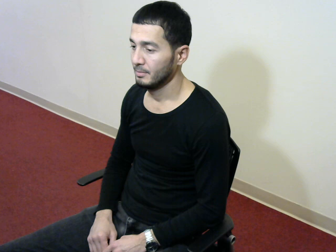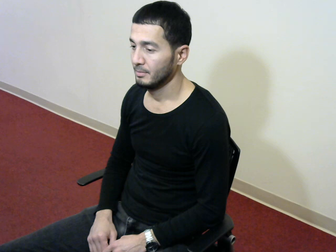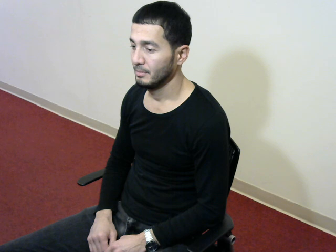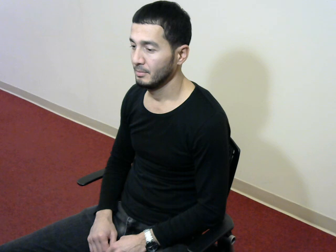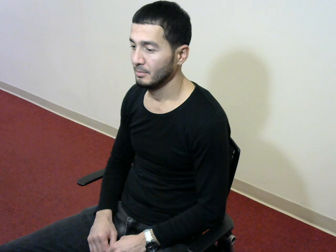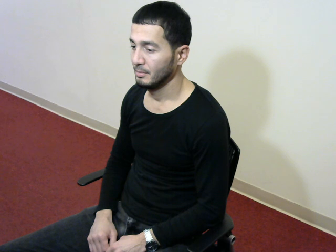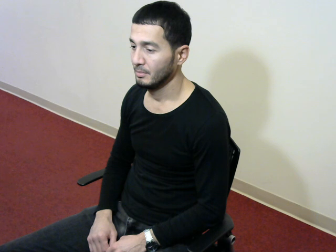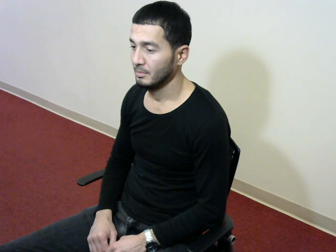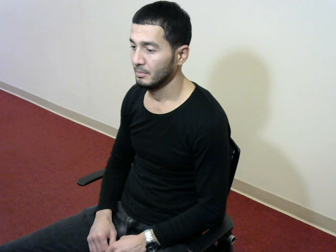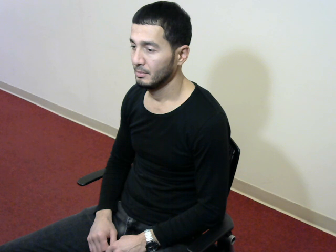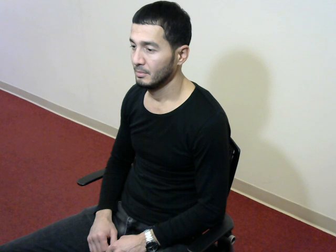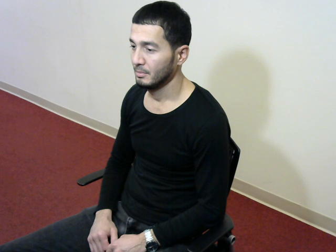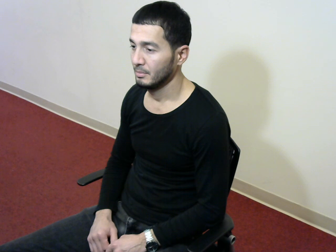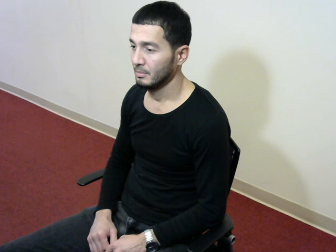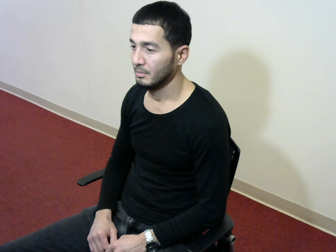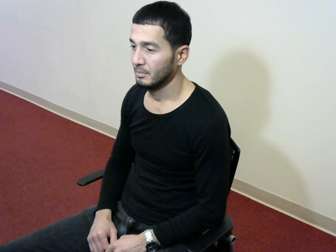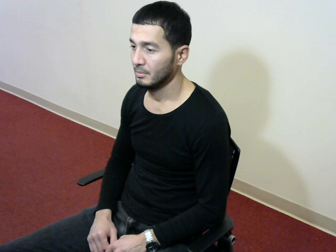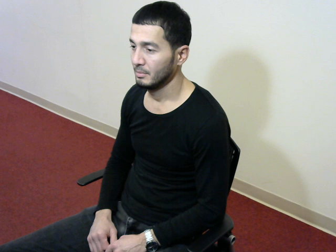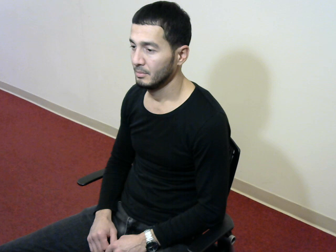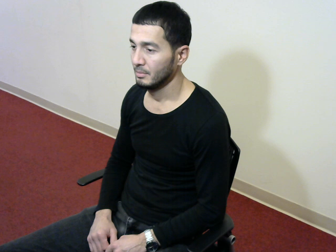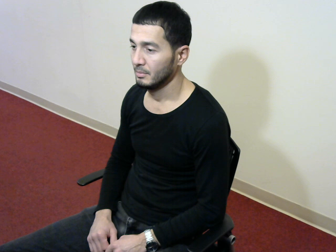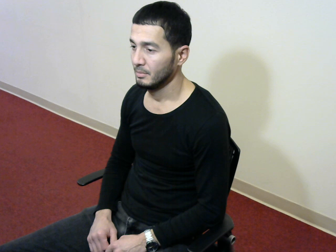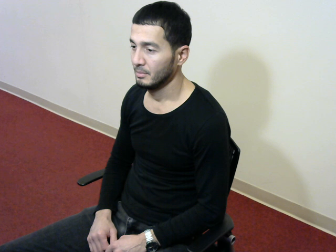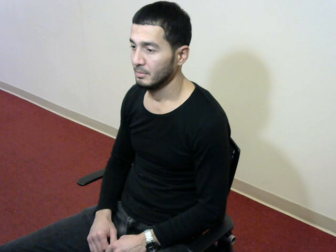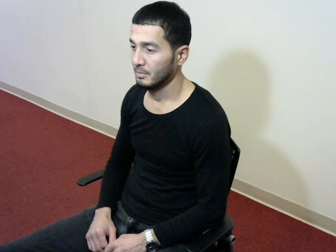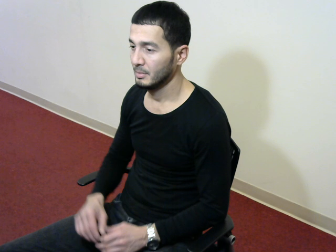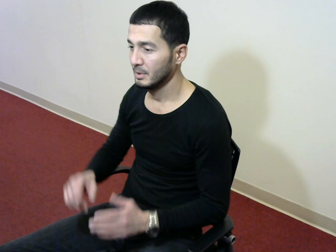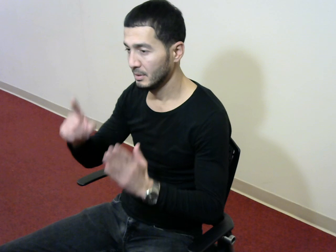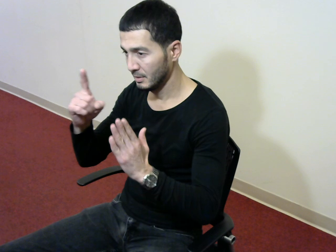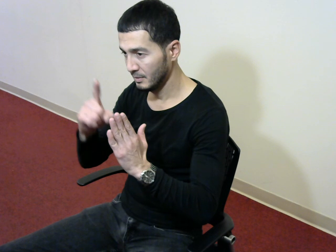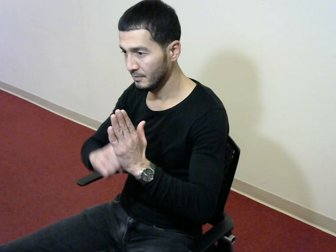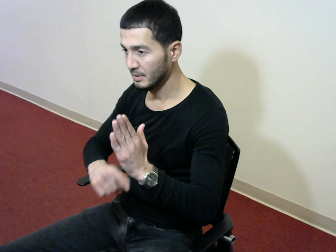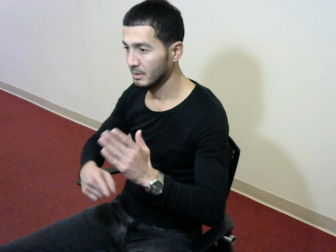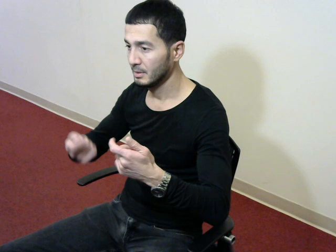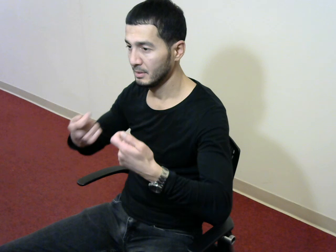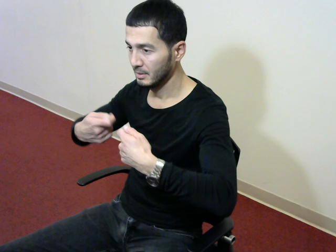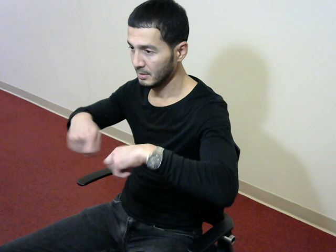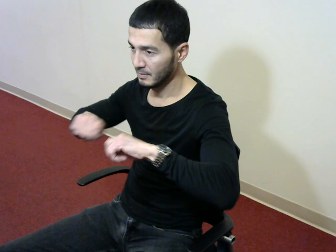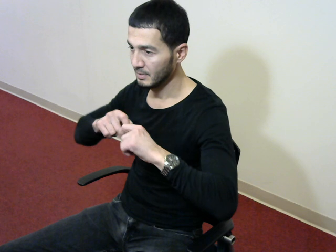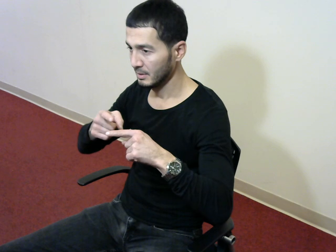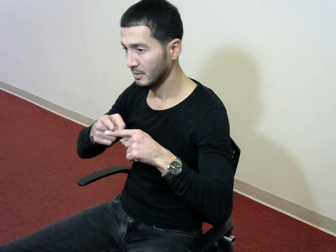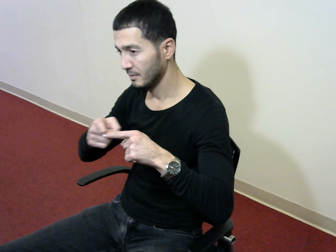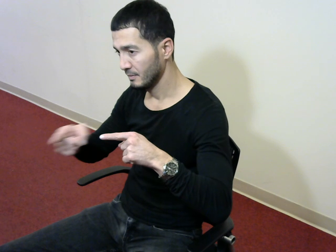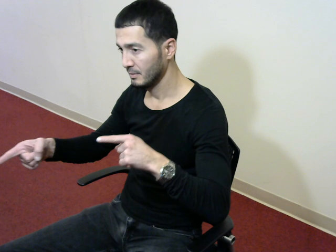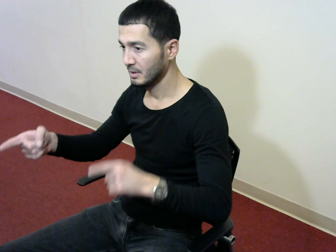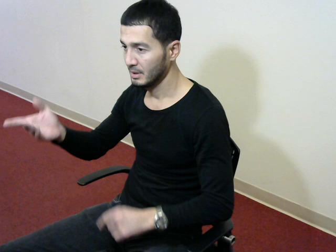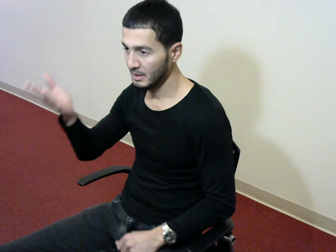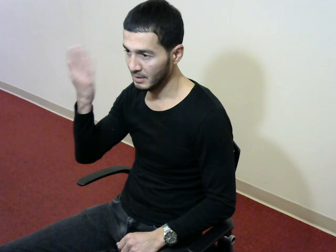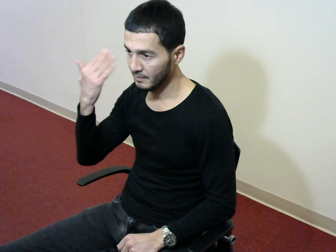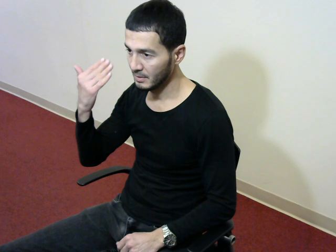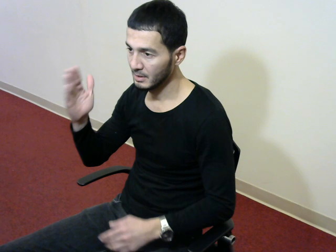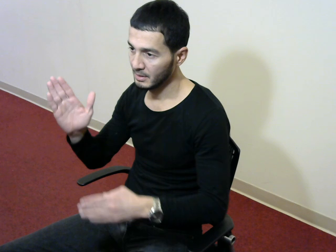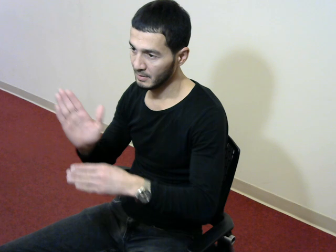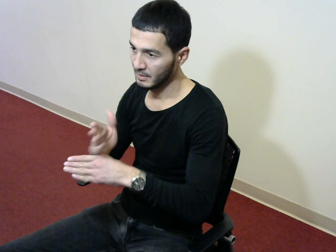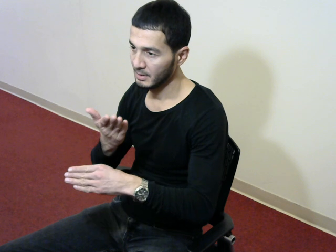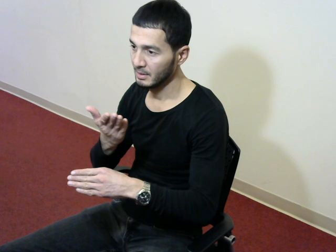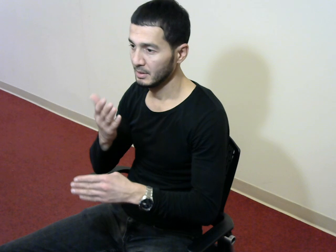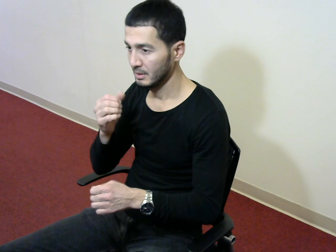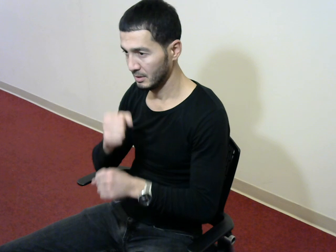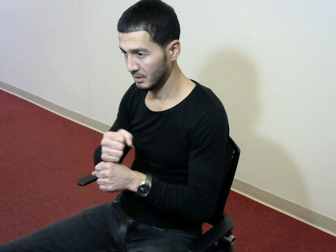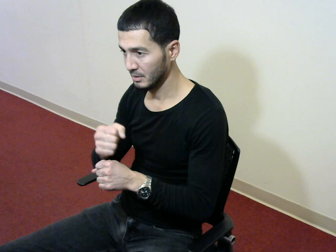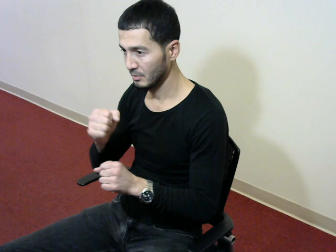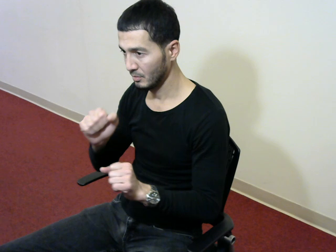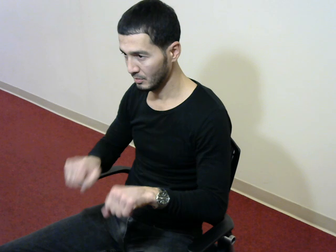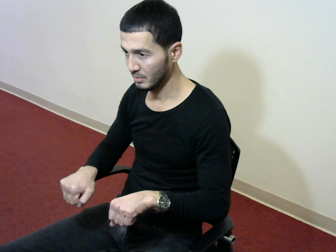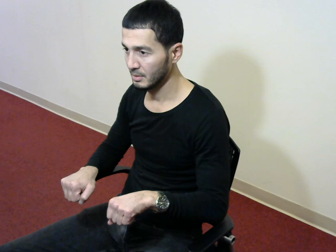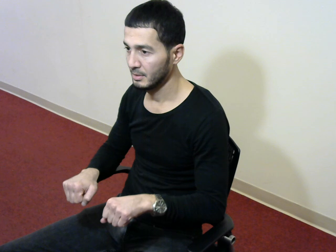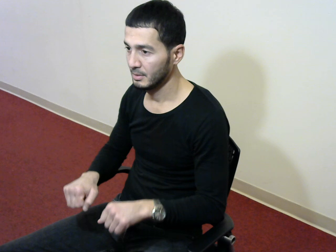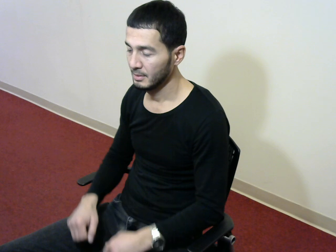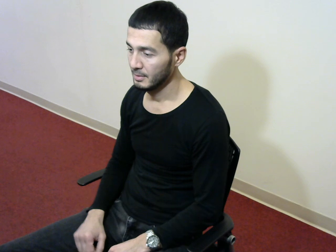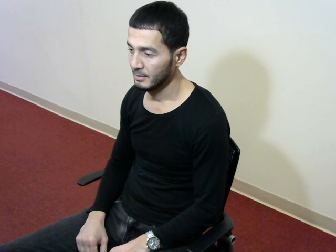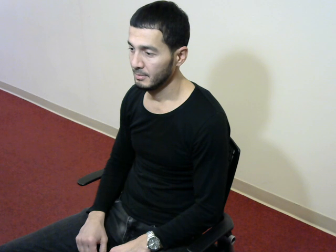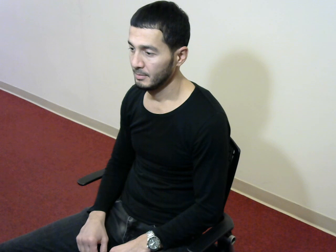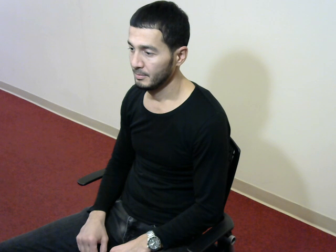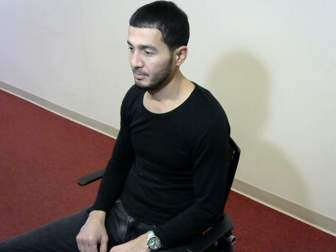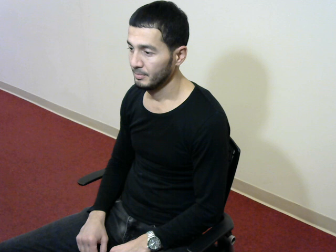Etibarnaməni müddətindən əvvəl ləğv etdirmək olarmı?